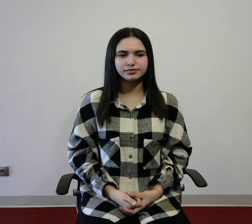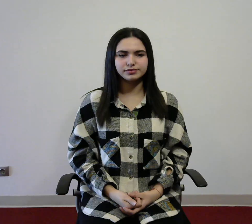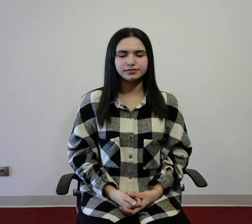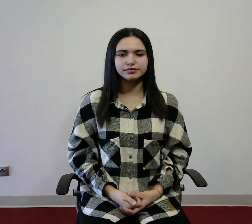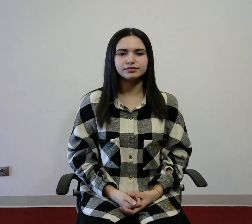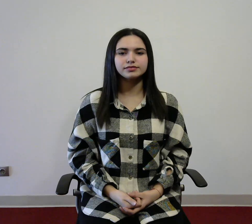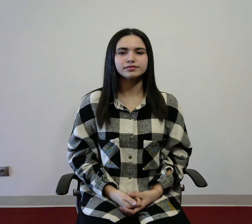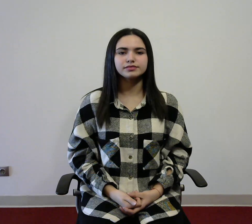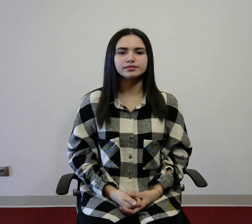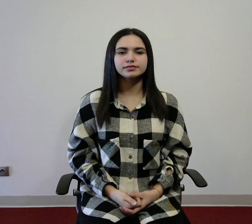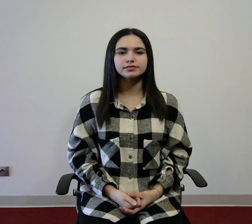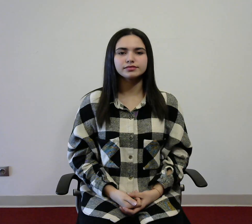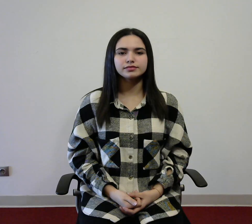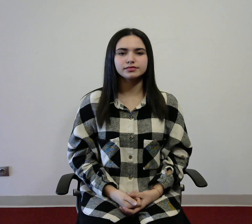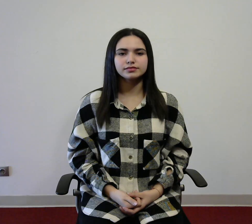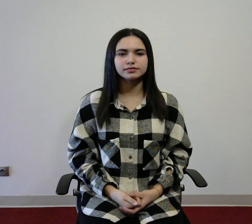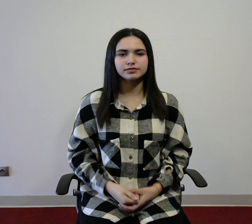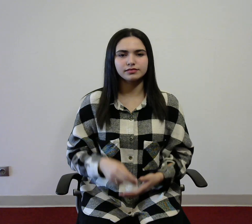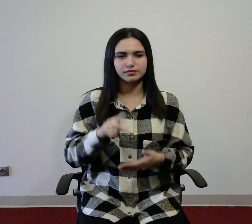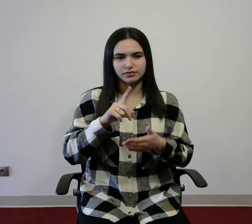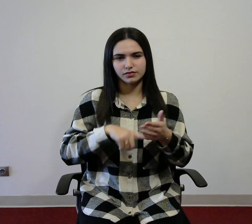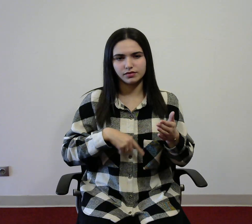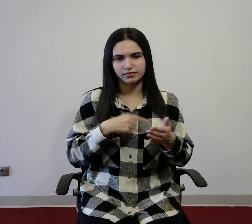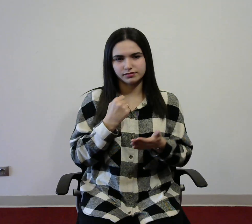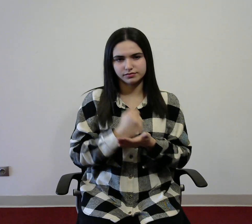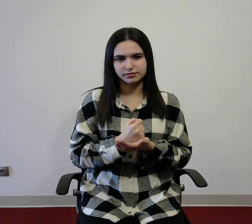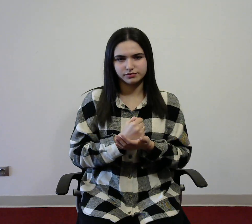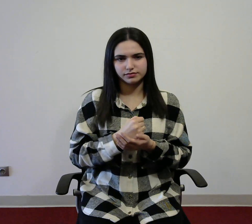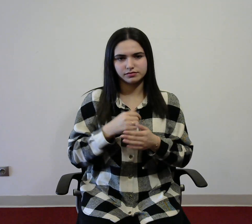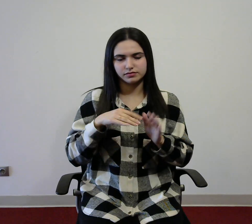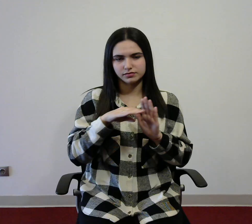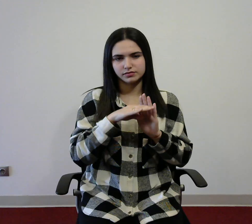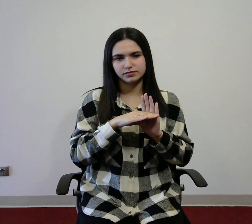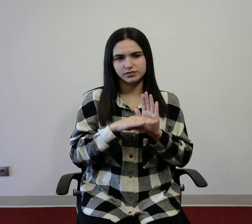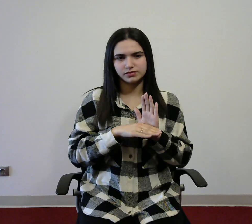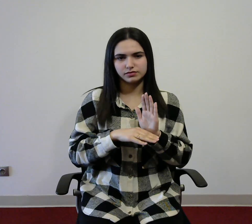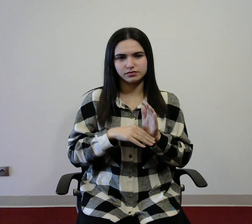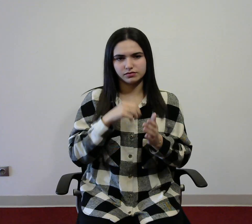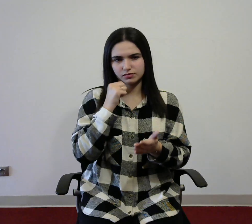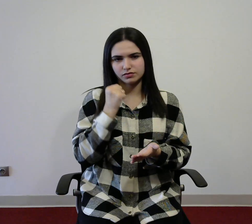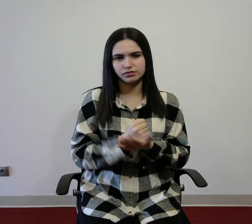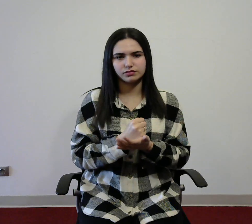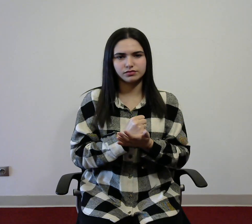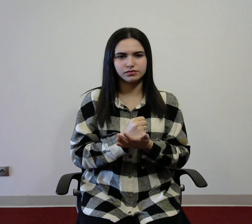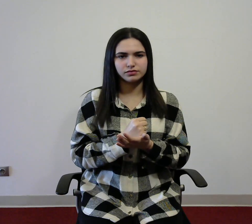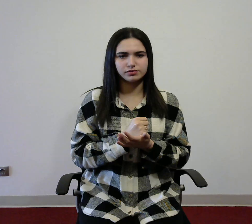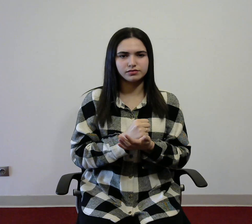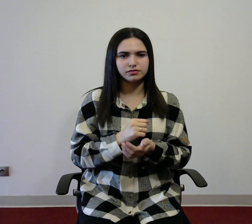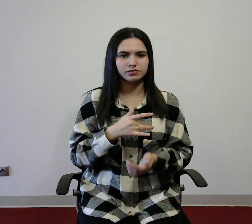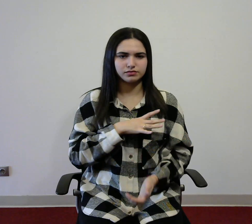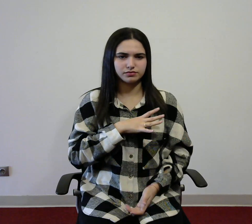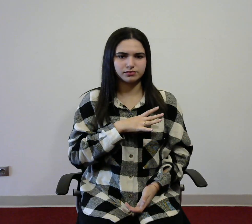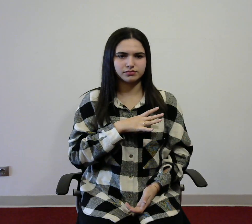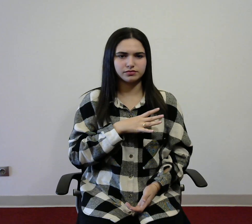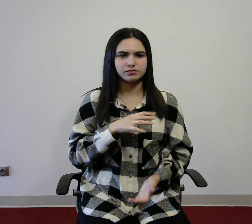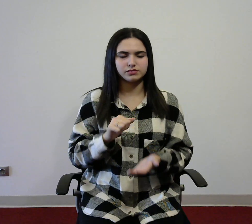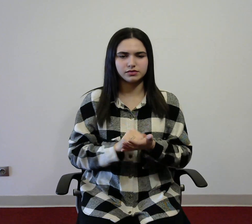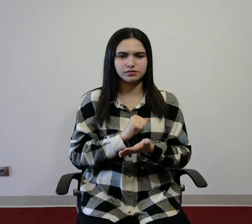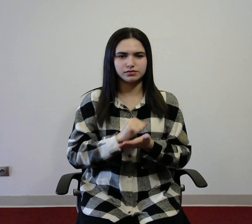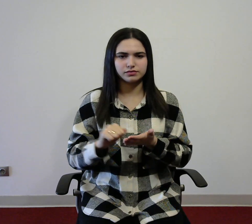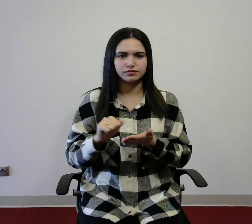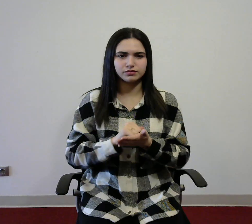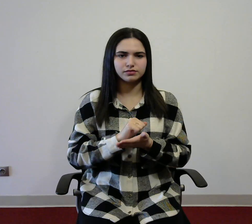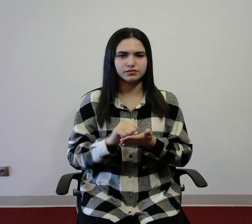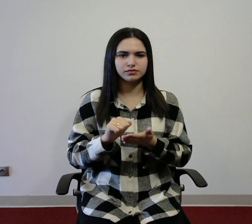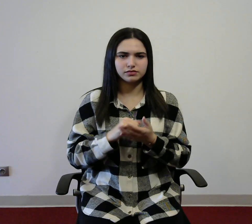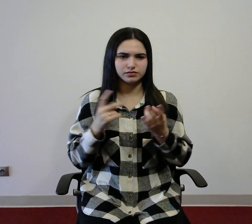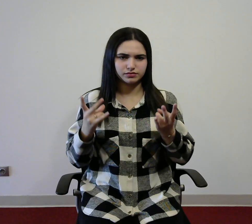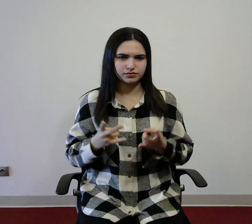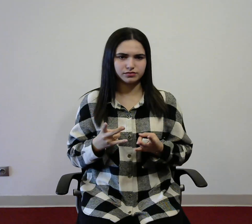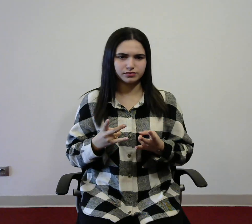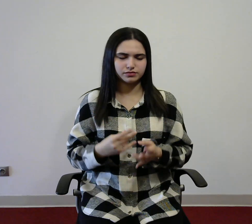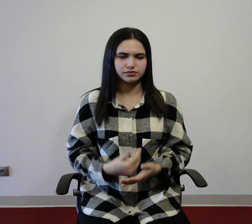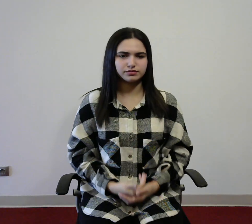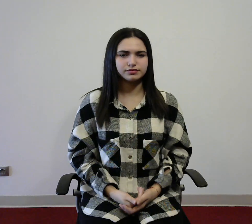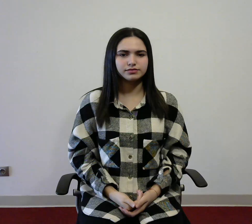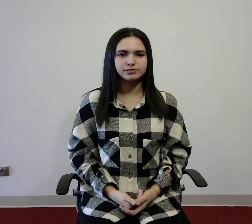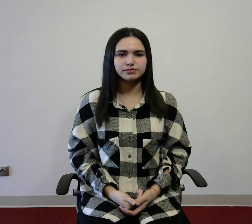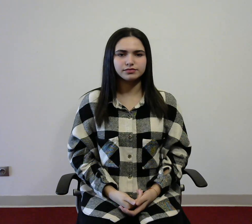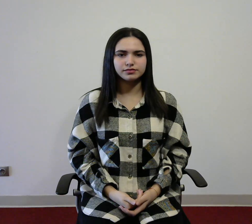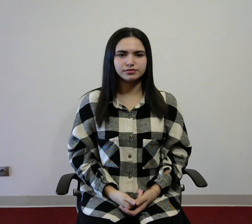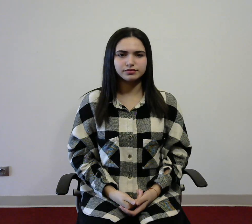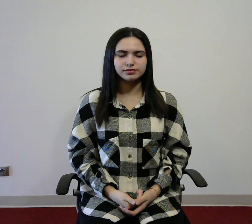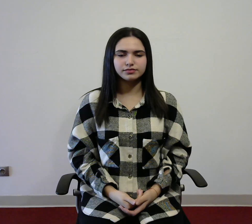Notarial qaydada təsdiq olunmuş sənədlər lazımdır